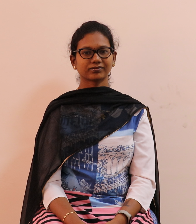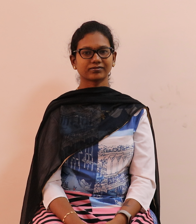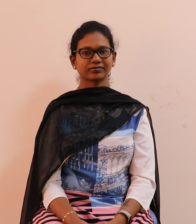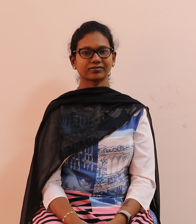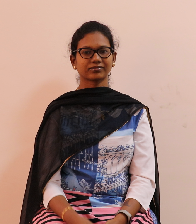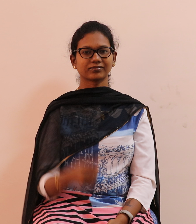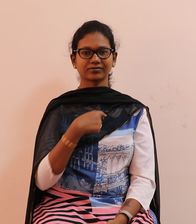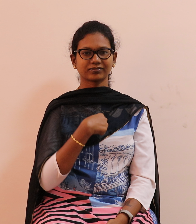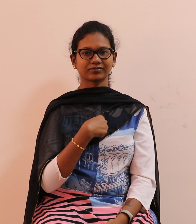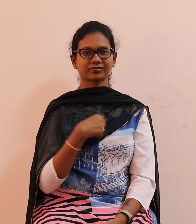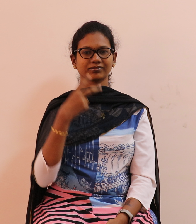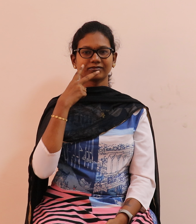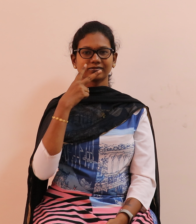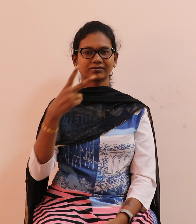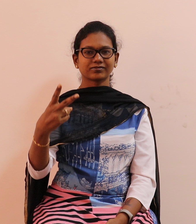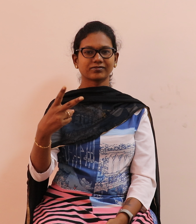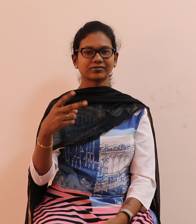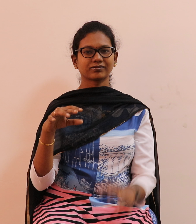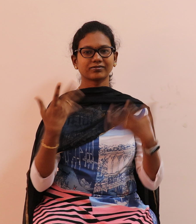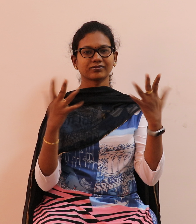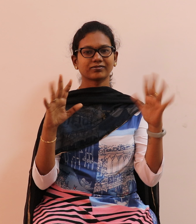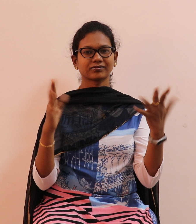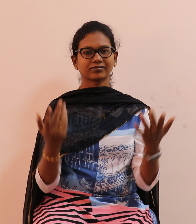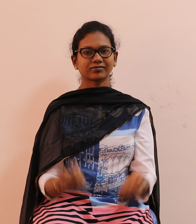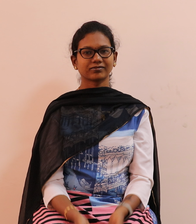i am not really sure